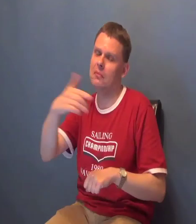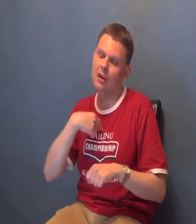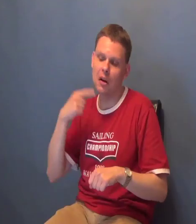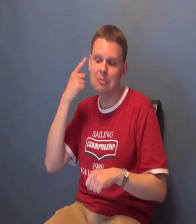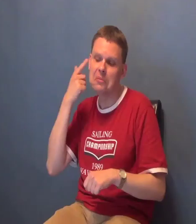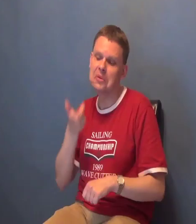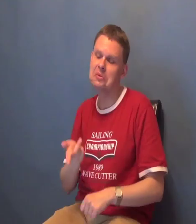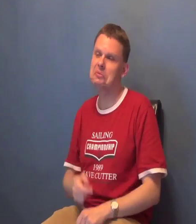Tak myślę.